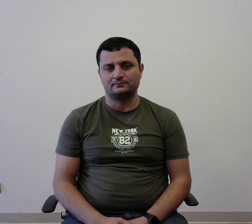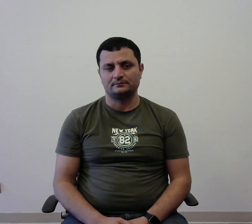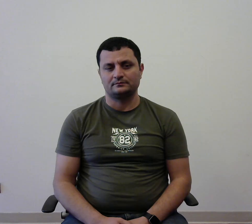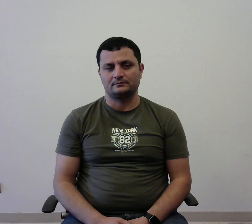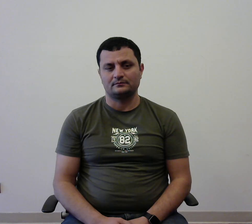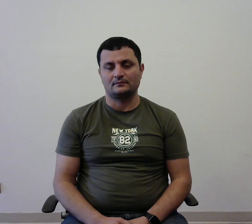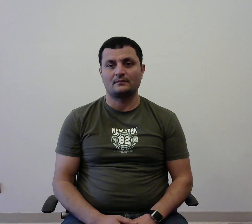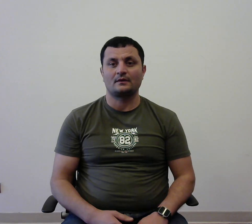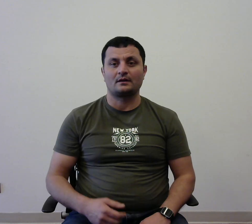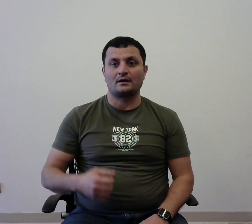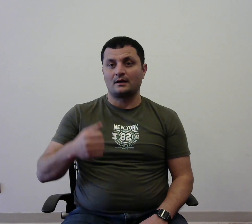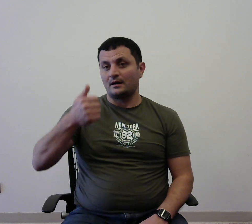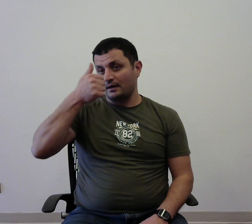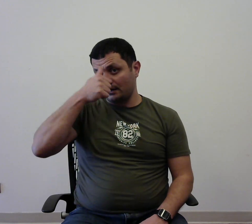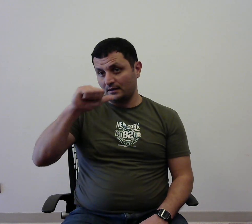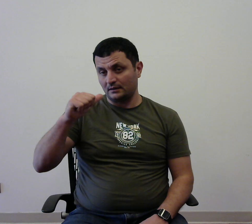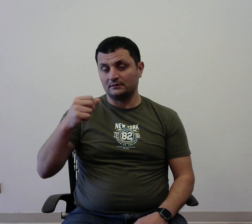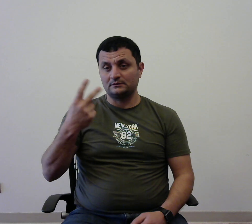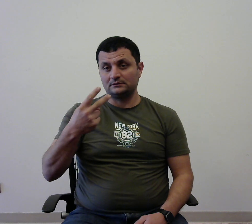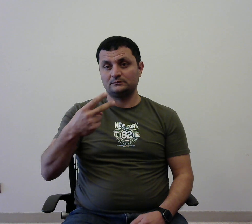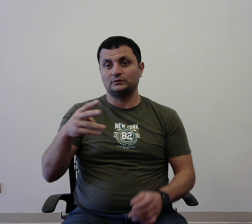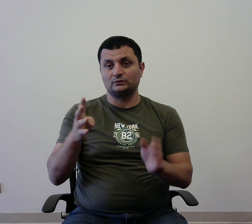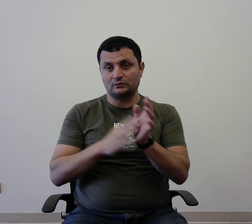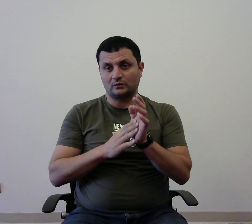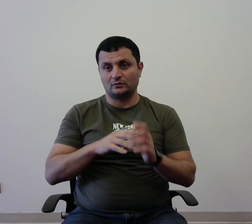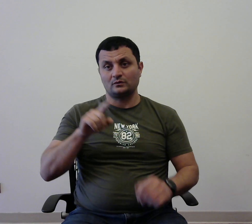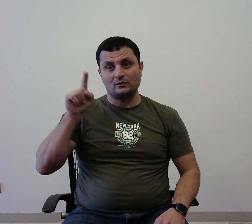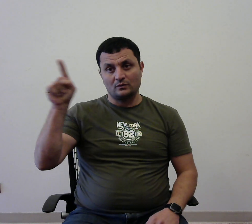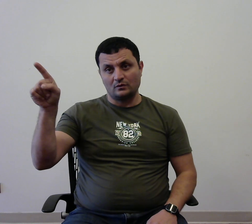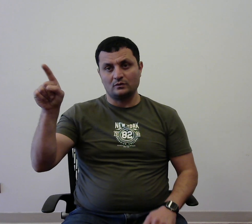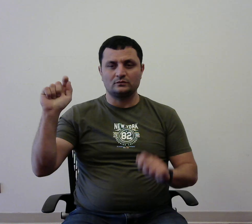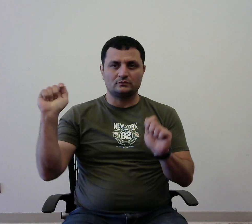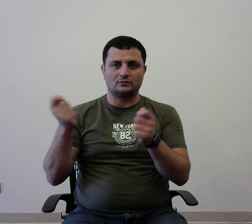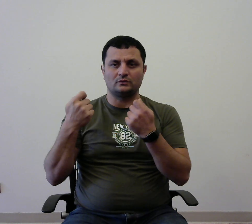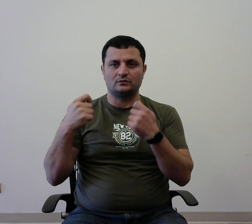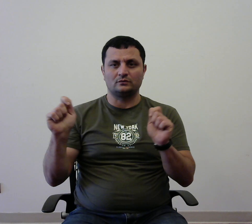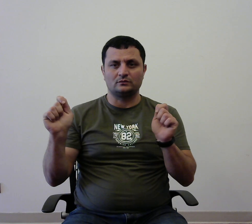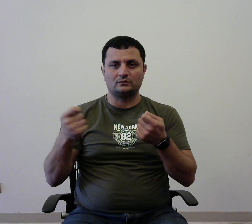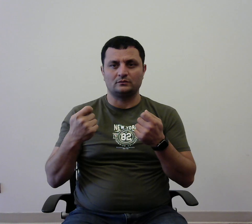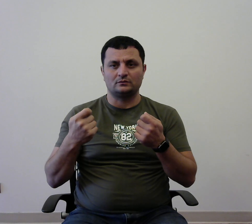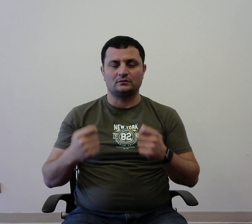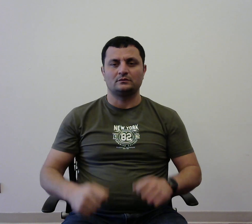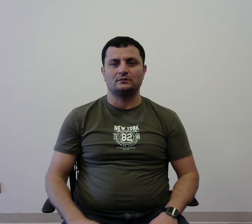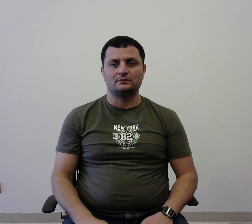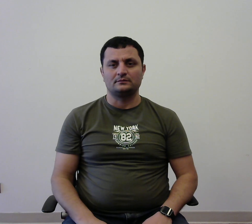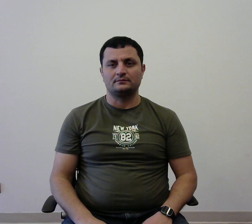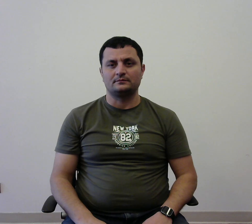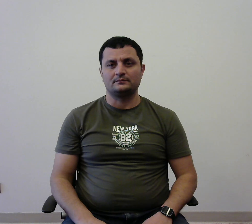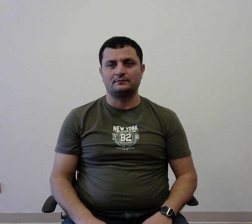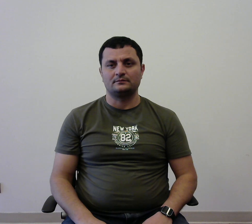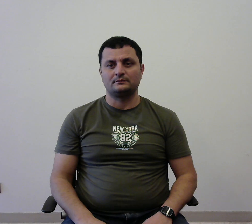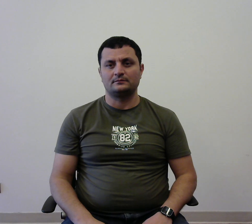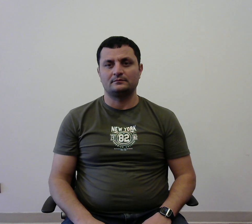Ayın 29-u onun toyudur